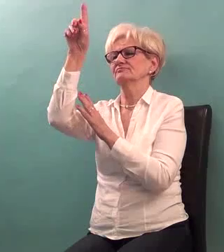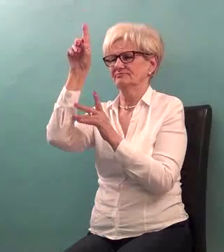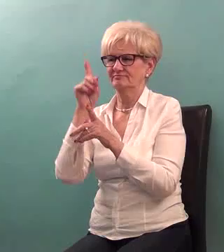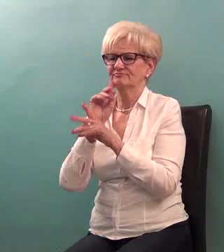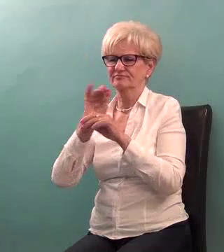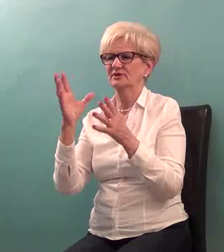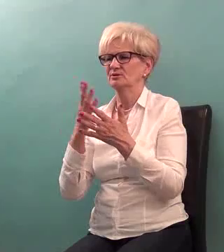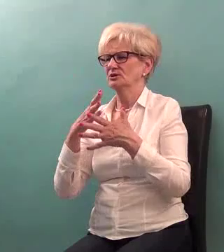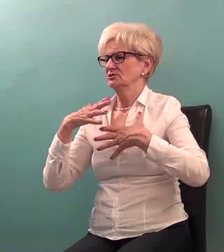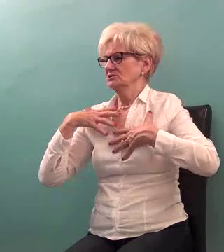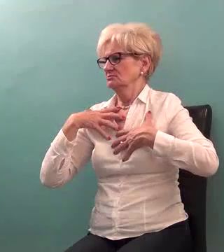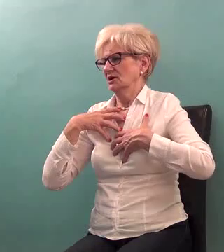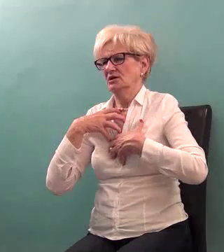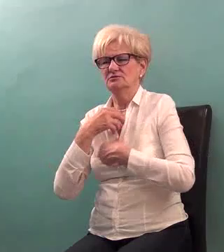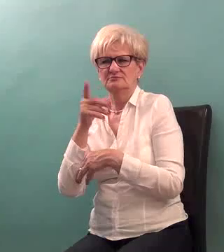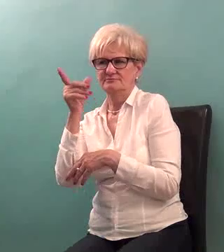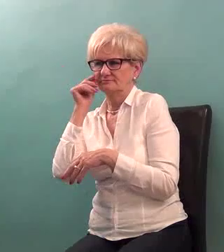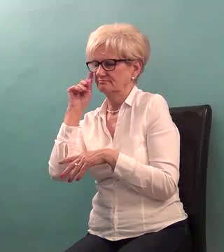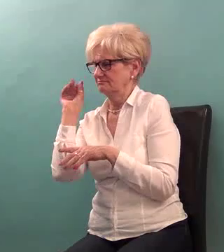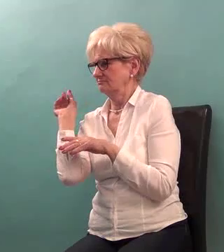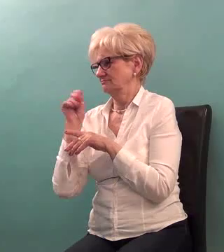Mówi, że jest już bardzo zmęczony, idzie spać i szybko zasypia.